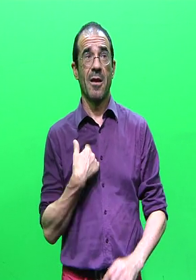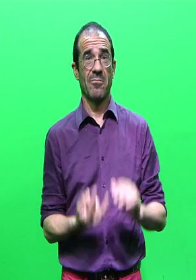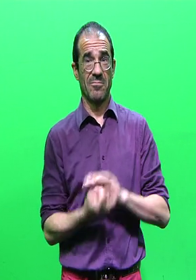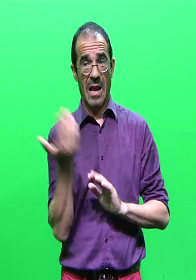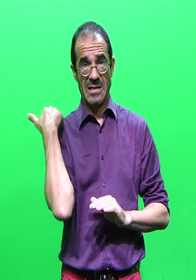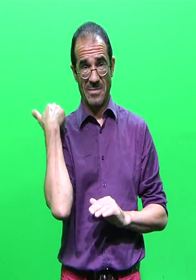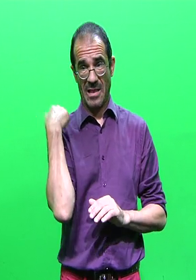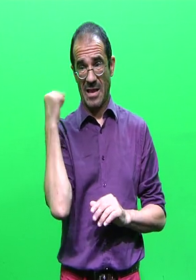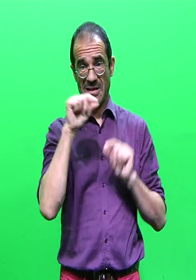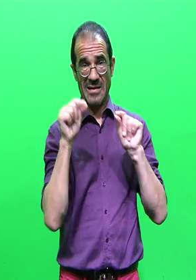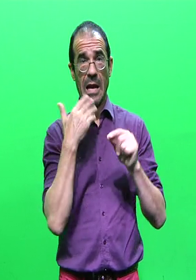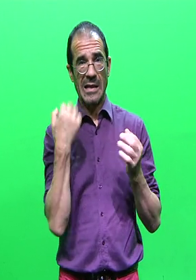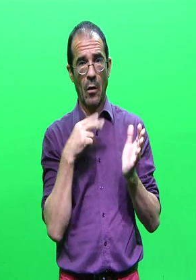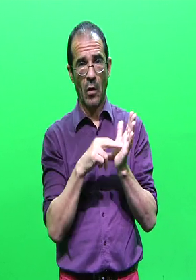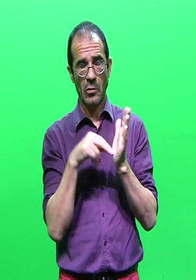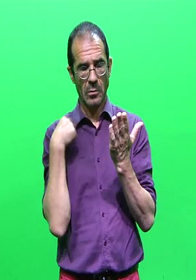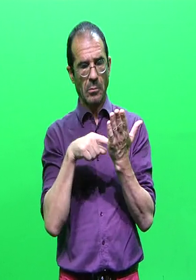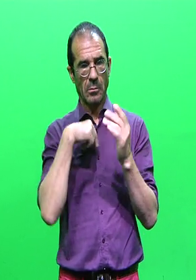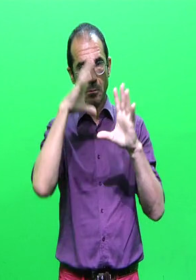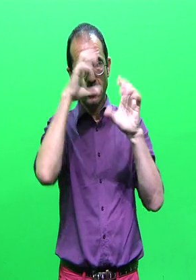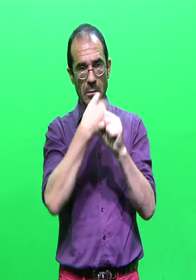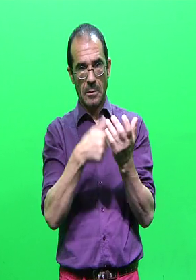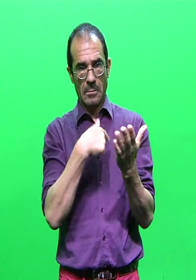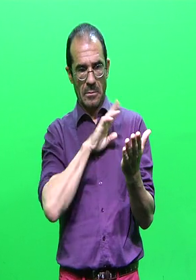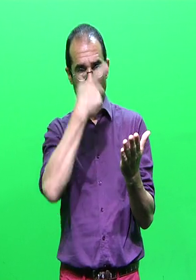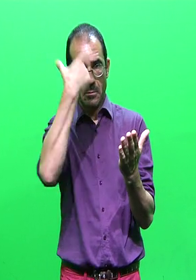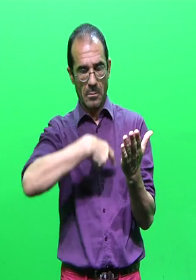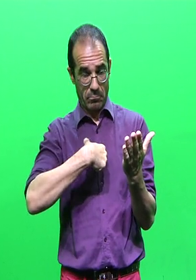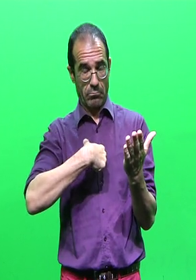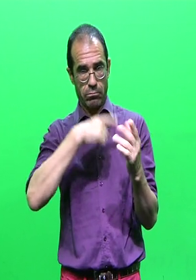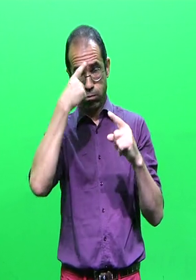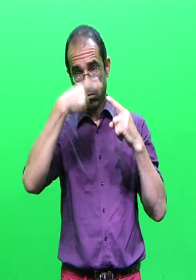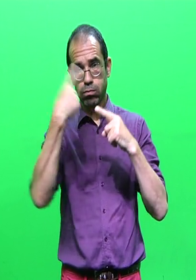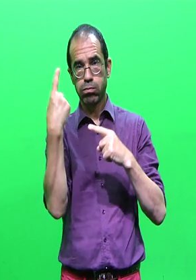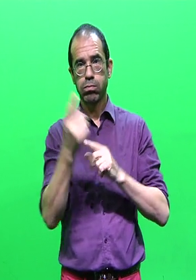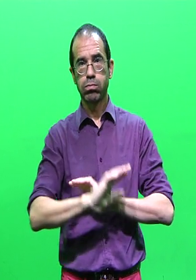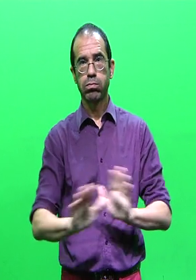Em van sortir punts a l'esquena i em vaig fer una foto, quan la vaig veure em vaig quedar parat perquè no em reconeixia.